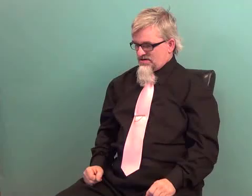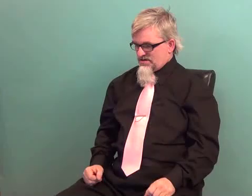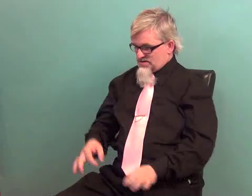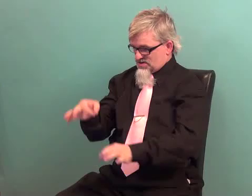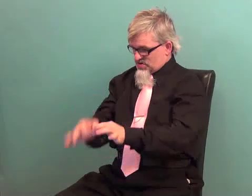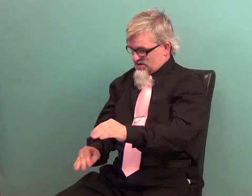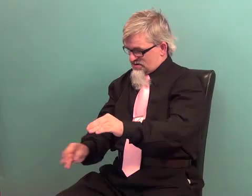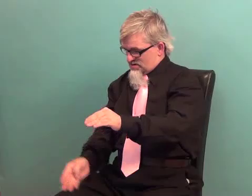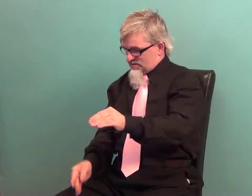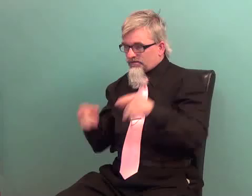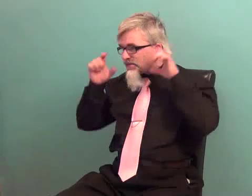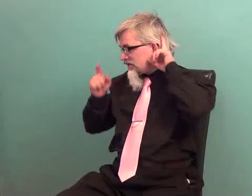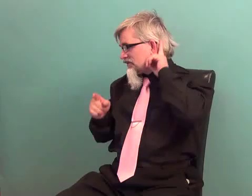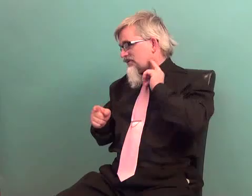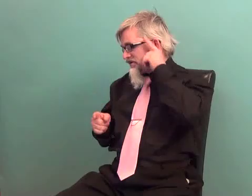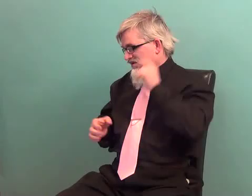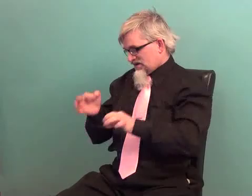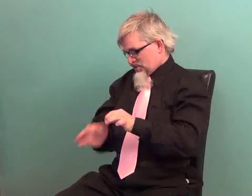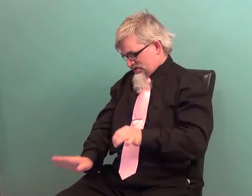Trzeba dokładnie założyć pasek kasku na ucho.